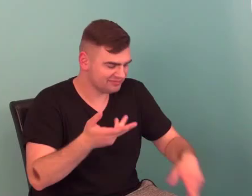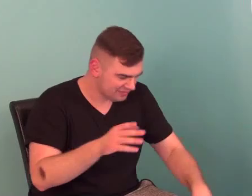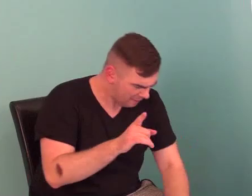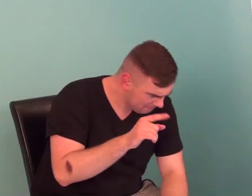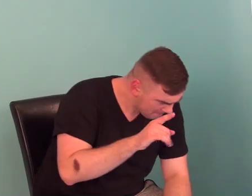Poczekaj.